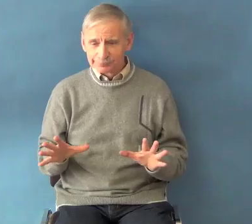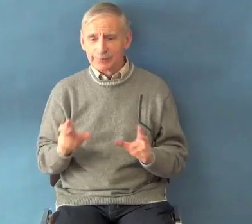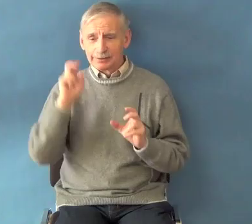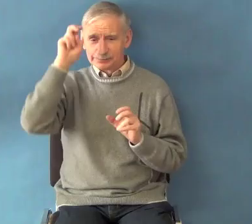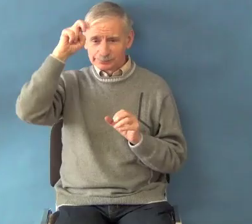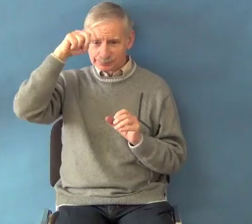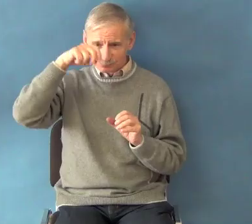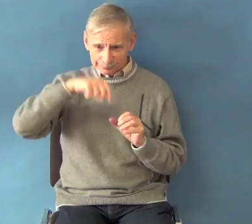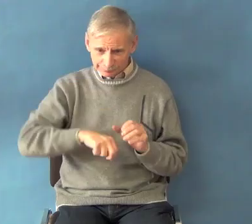Schodzi na dół.